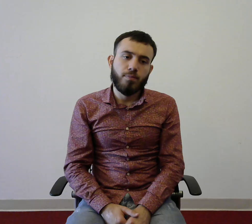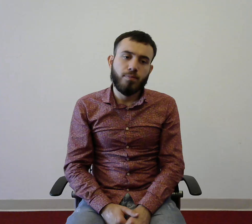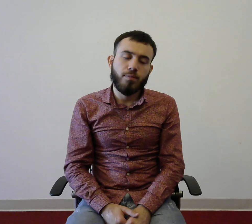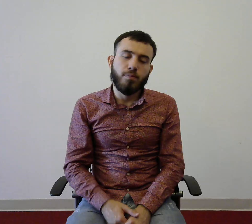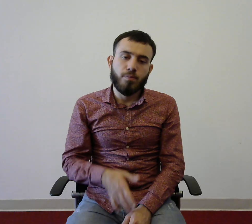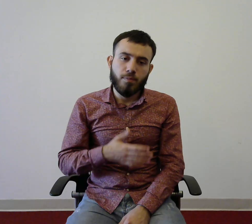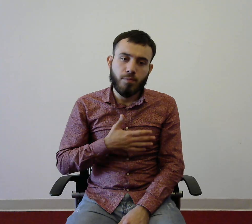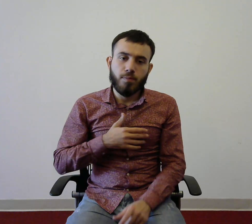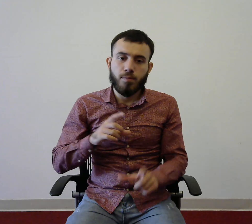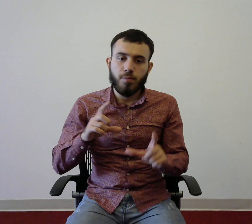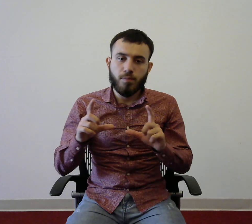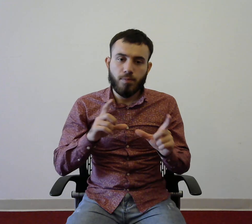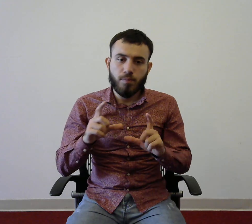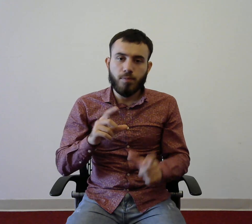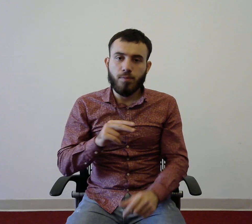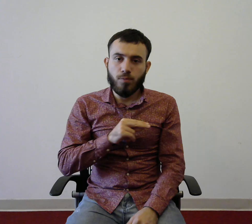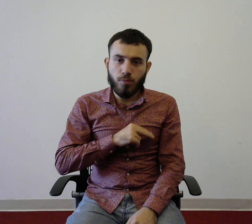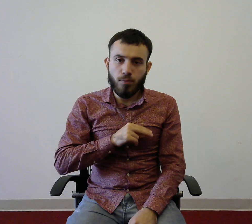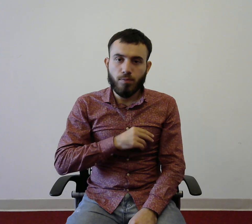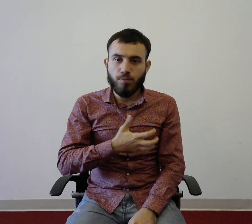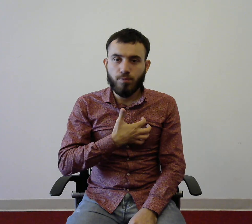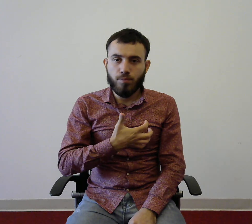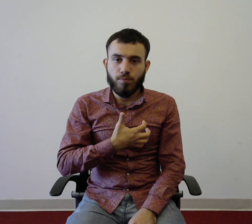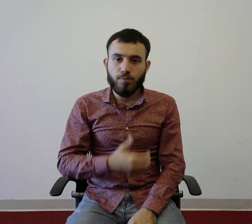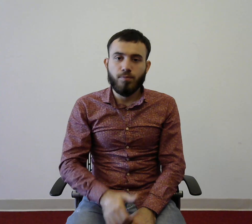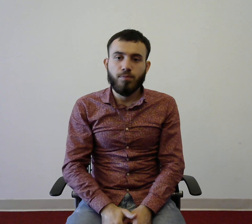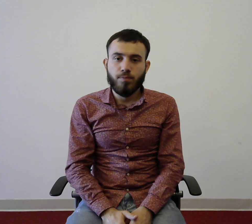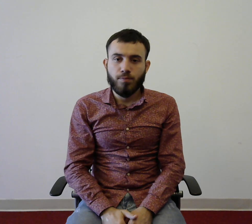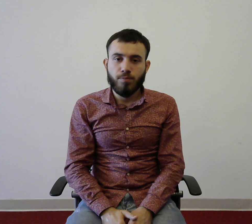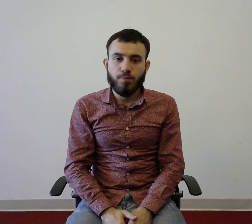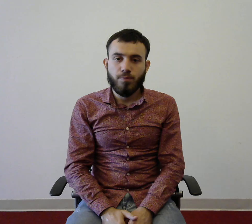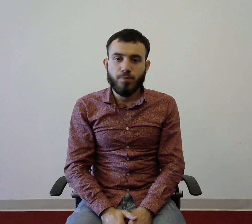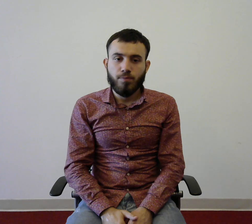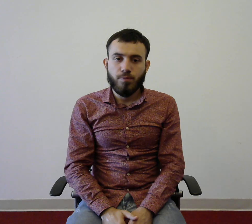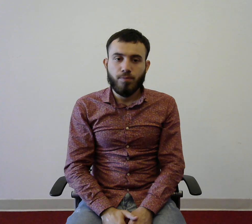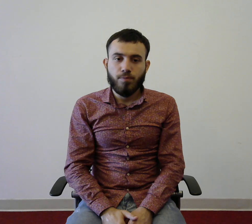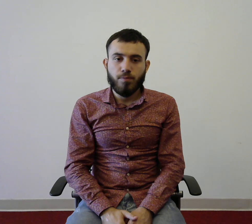Mən marketdə işləmək istəyirəm